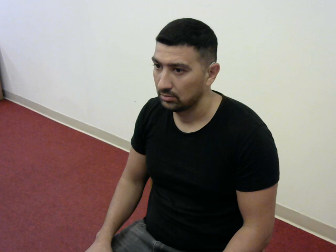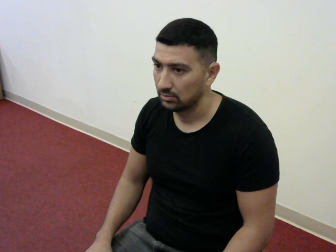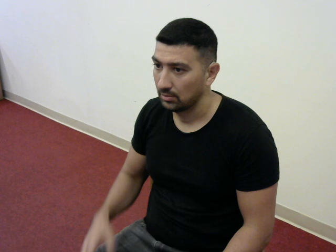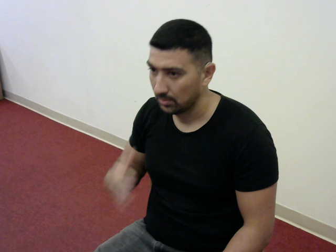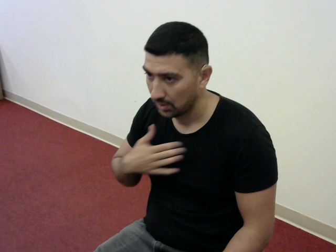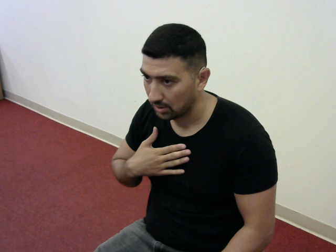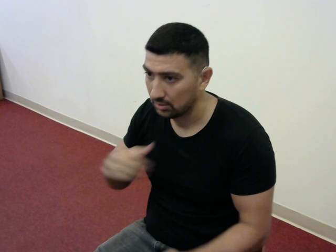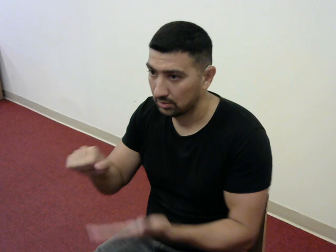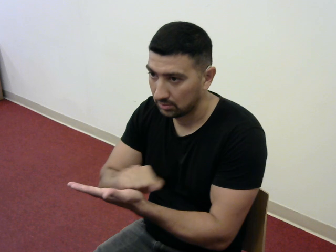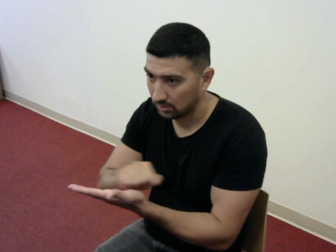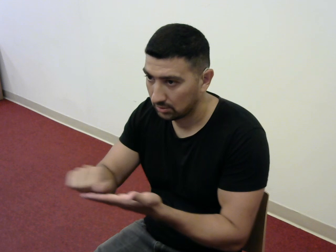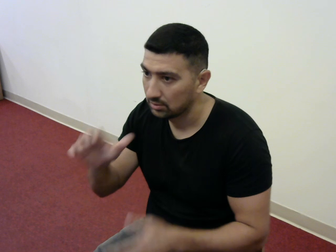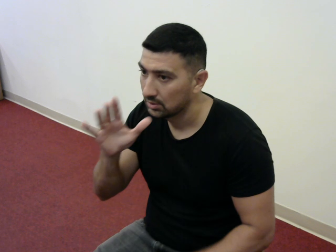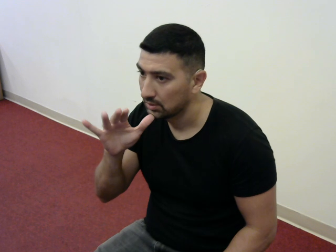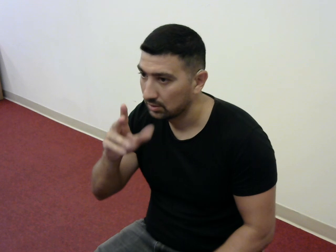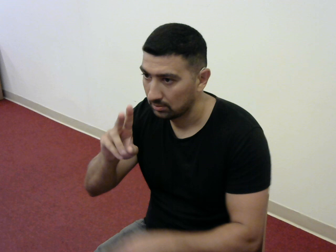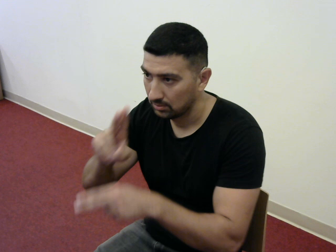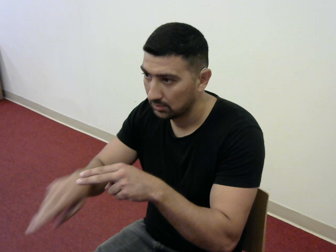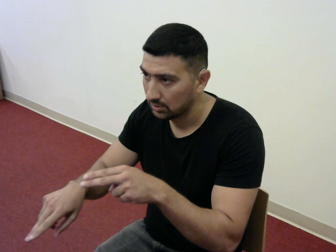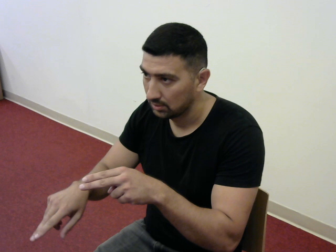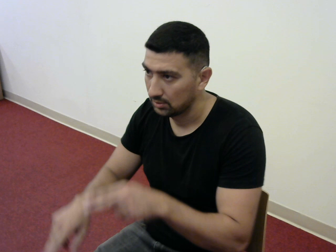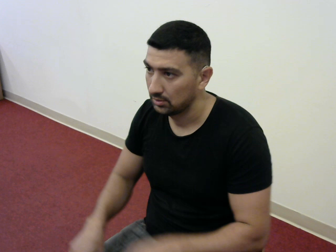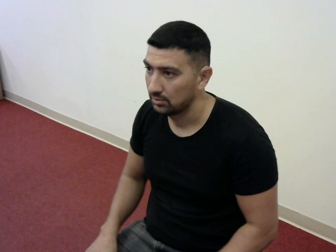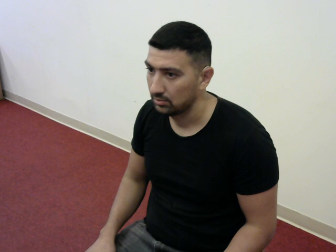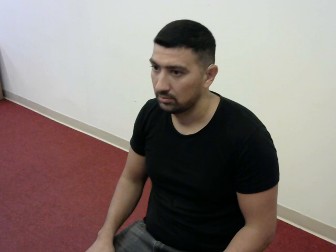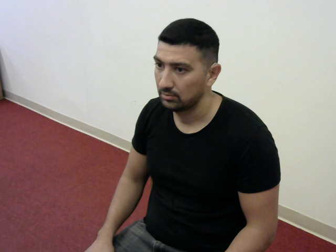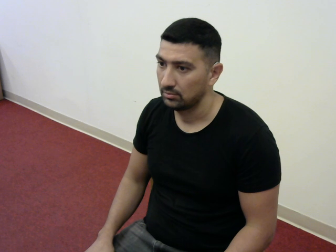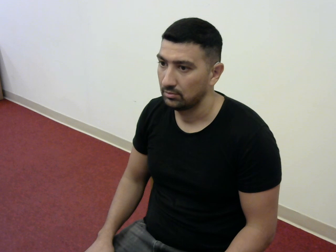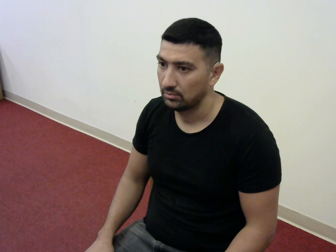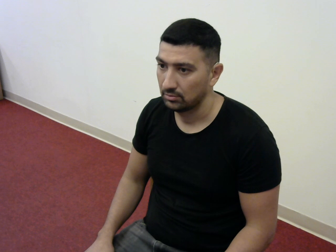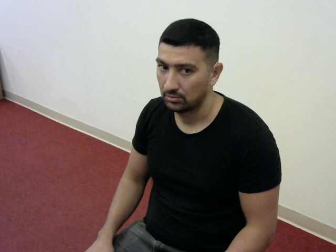Mənim sənədimin vaxtı bitib